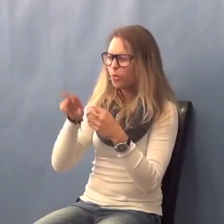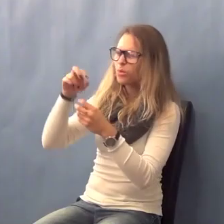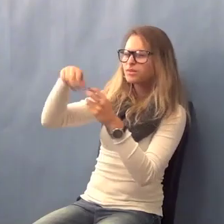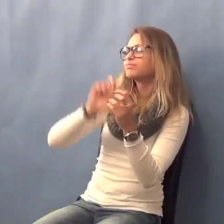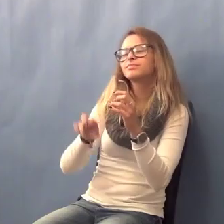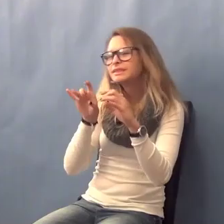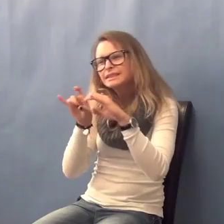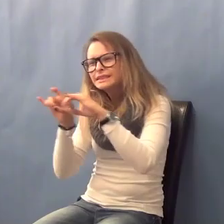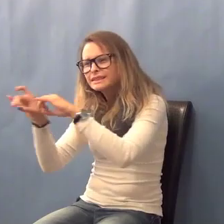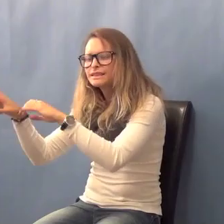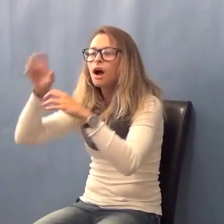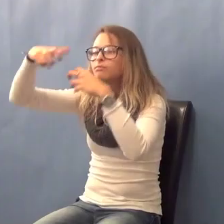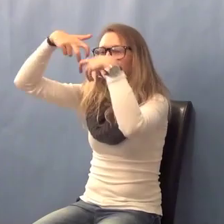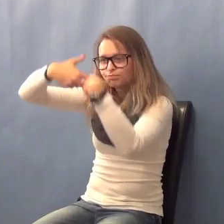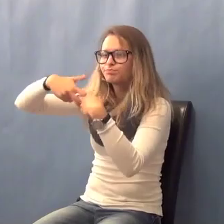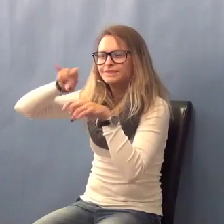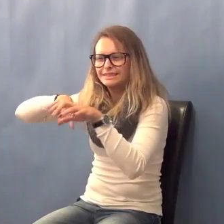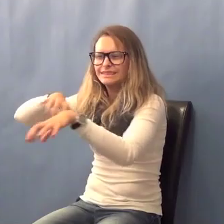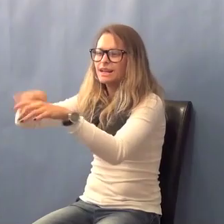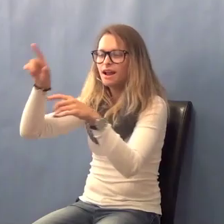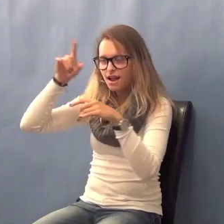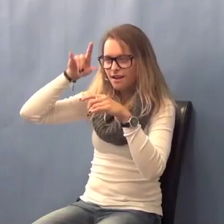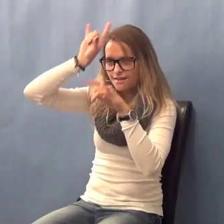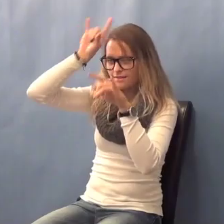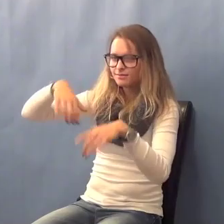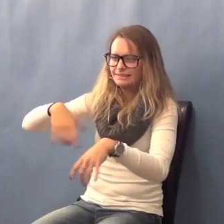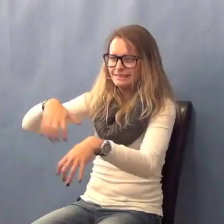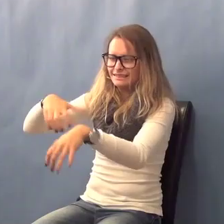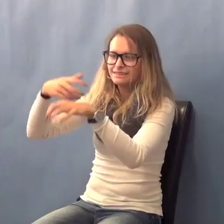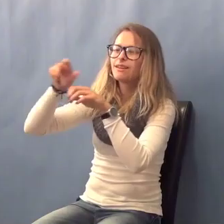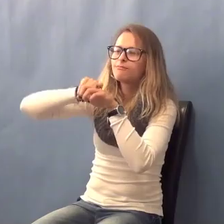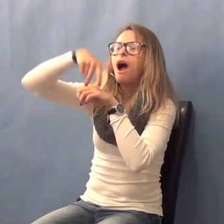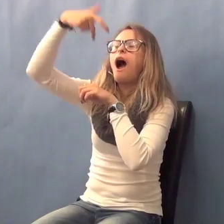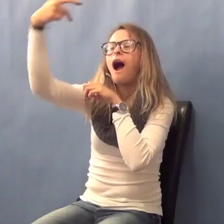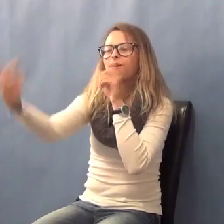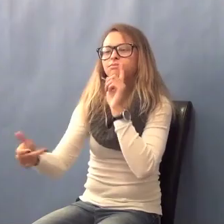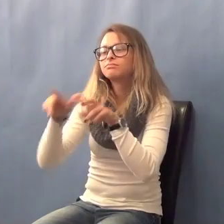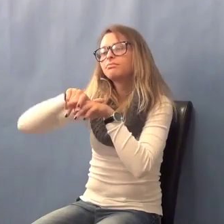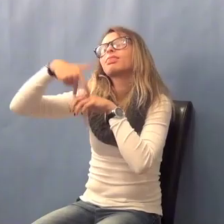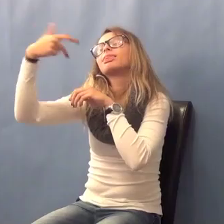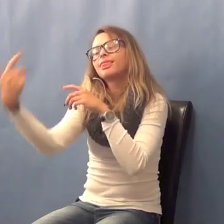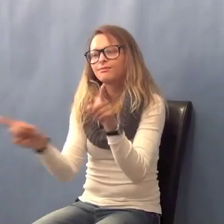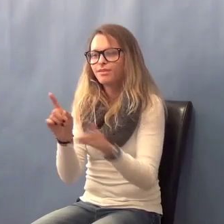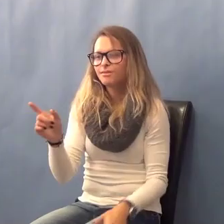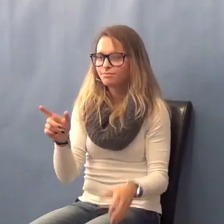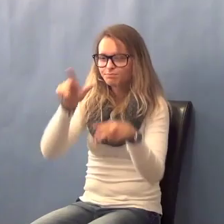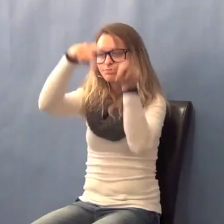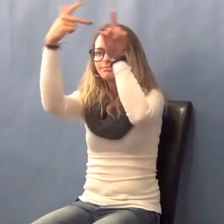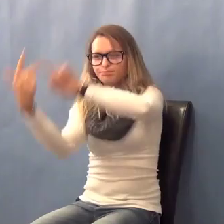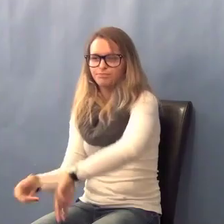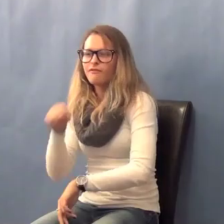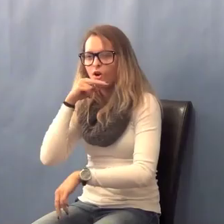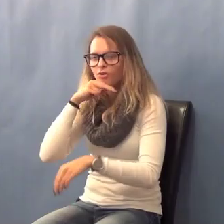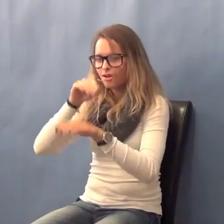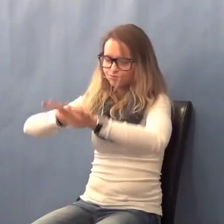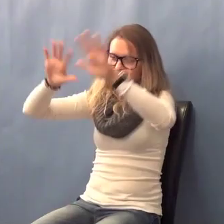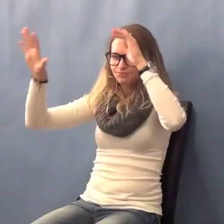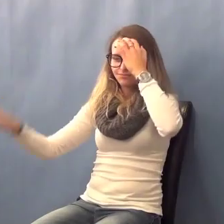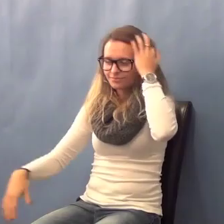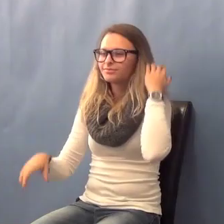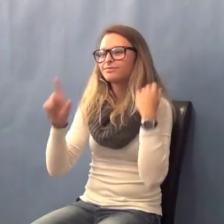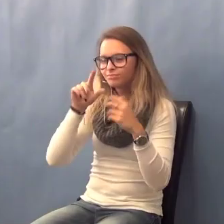Jeleń zaczął biec z chłopcem na rogach, w pewnym momencie zatrzymał się i chłopiec razem z psem wpadli do wody.